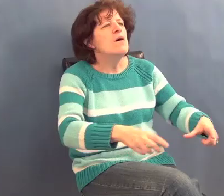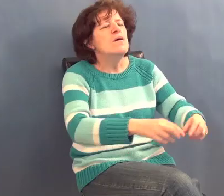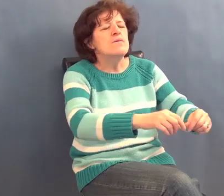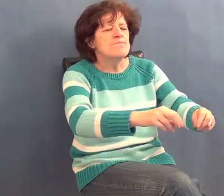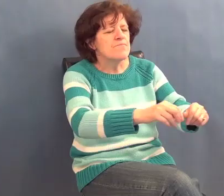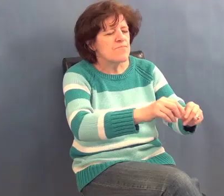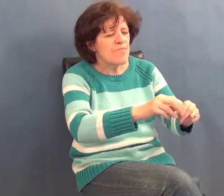Glazura.